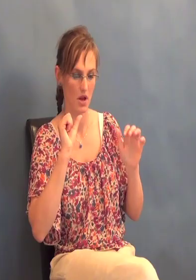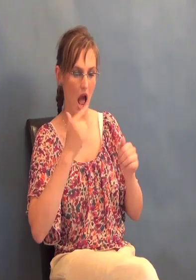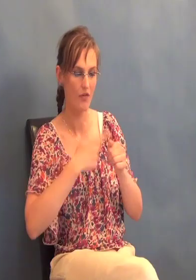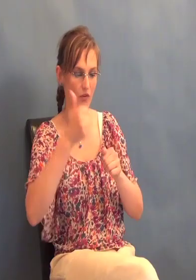Dwudziesty pierwszy?